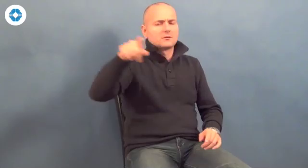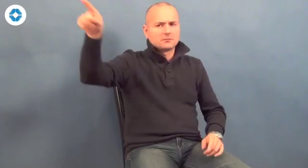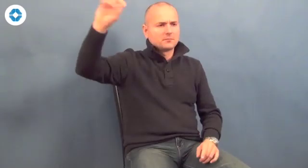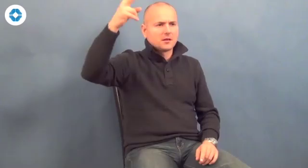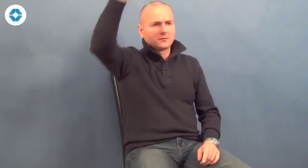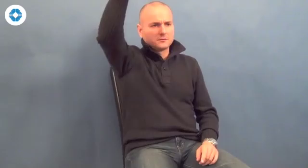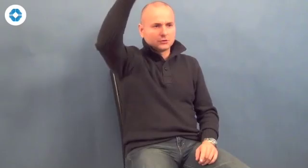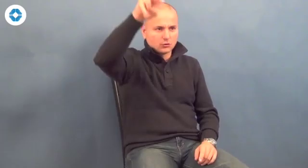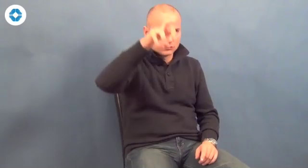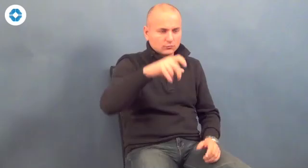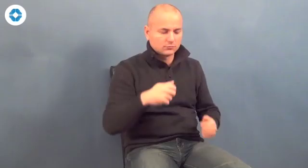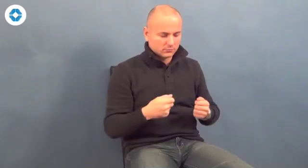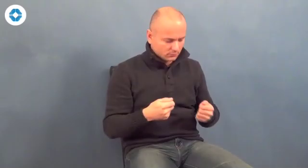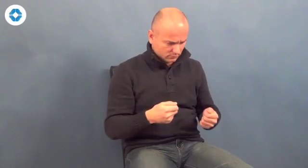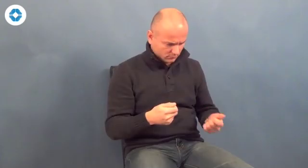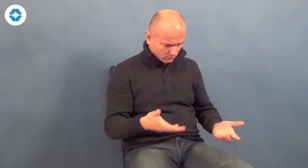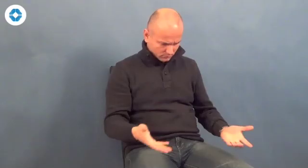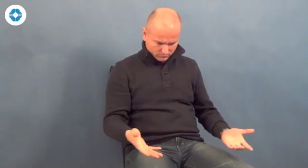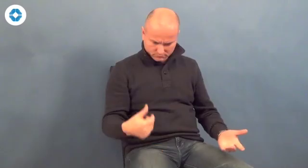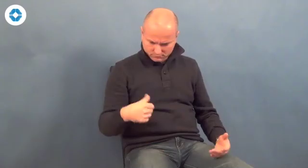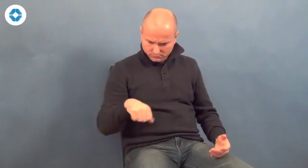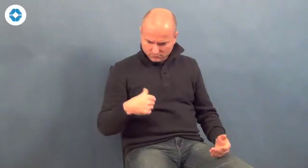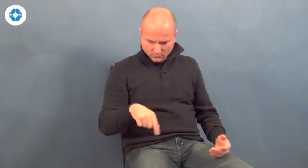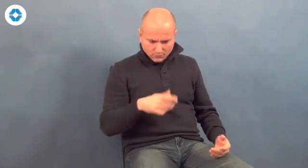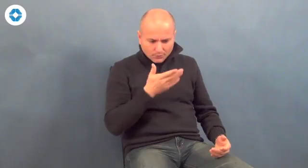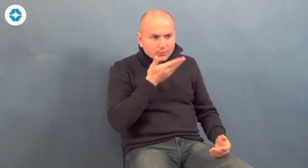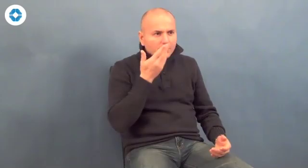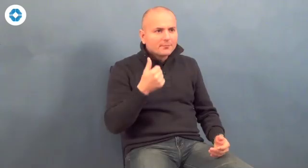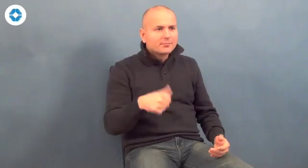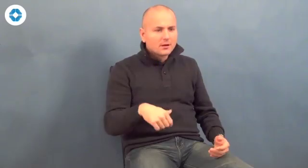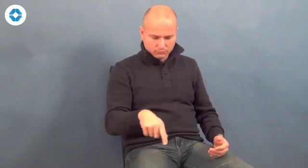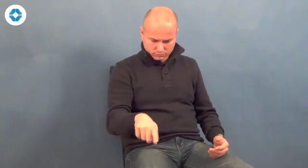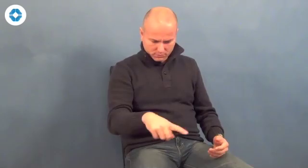Pan schodzi z drzewa i zdziwiony zauważa, że brakuje jednego kosza.